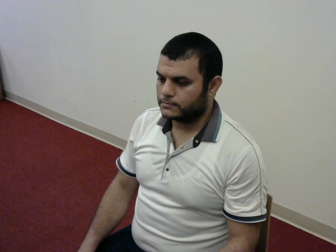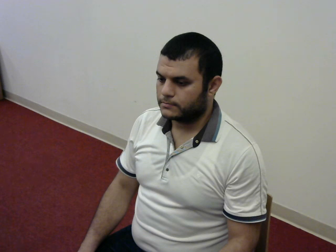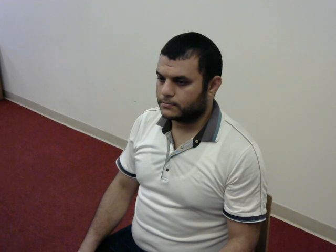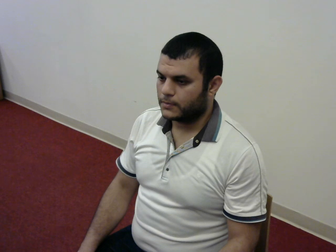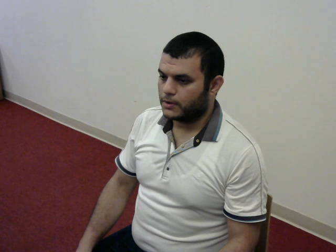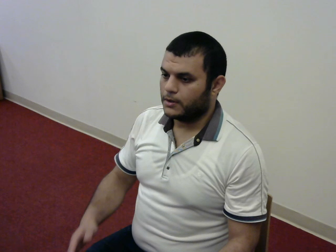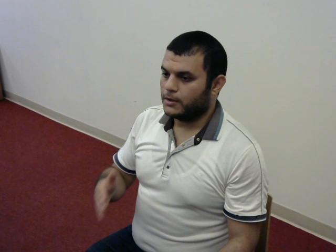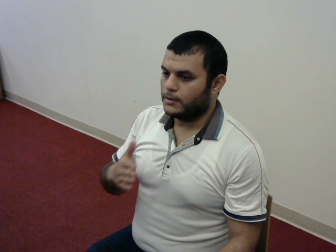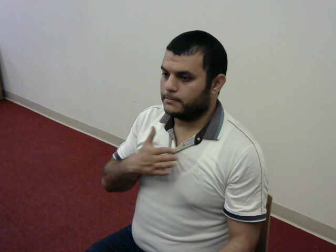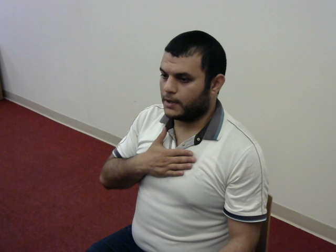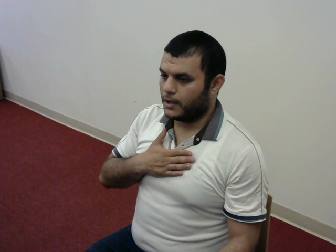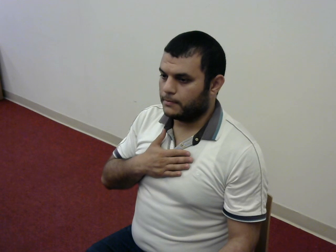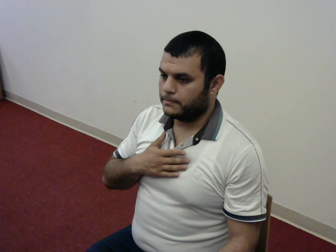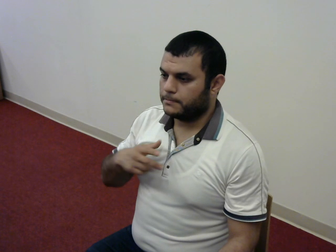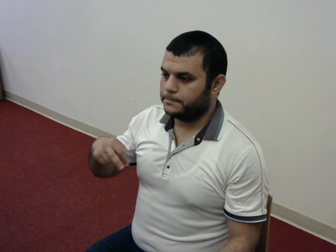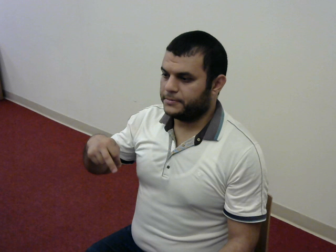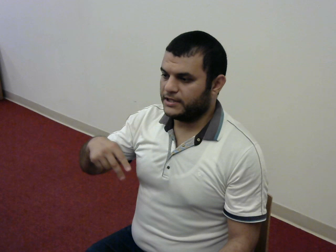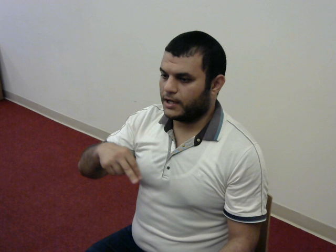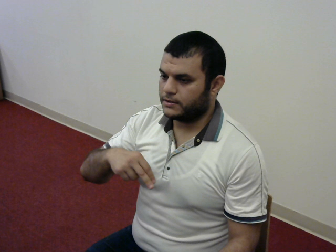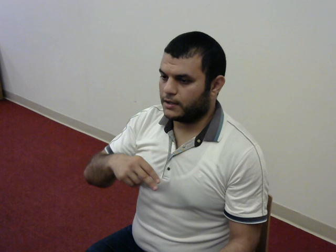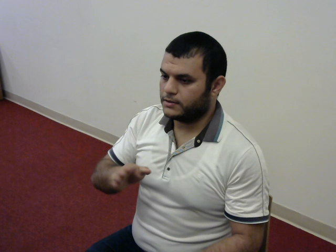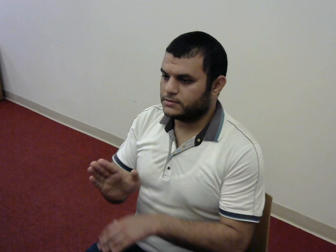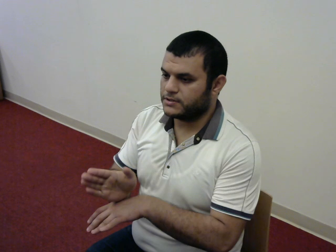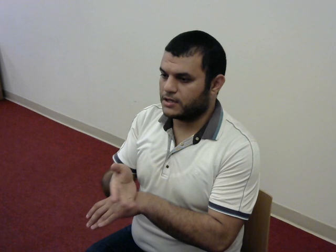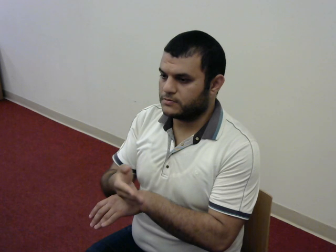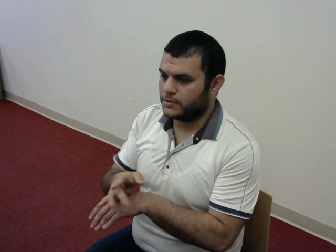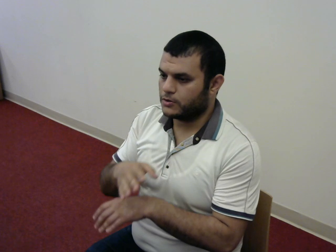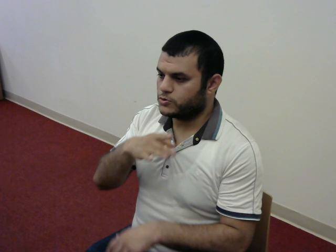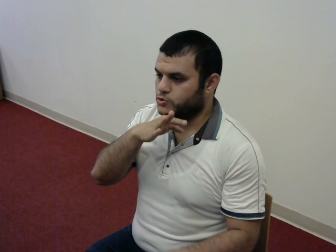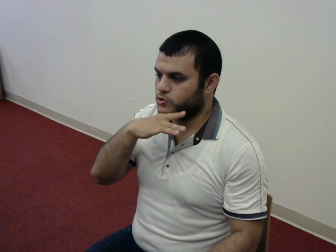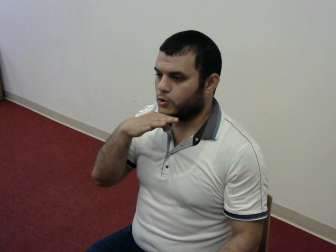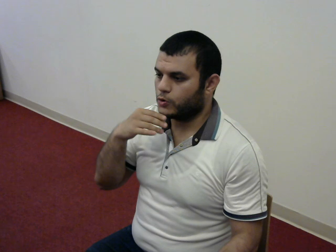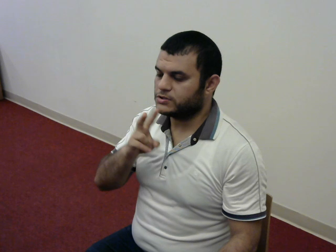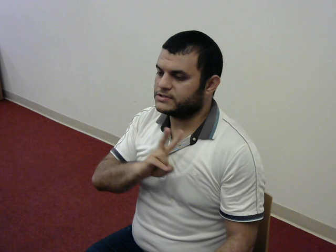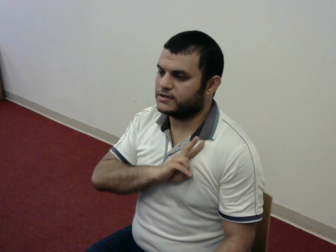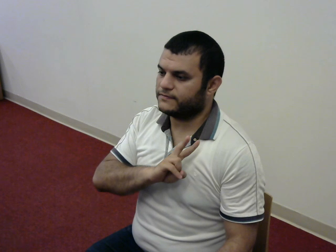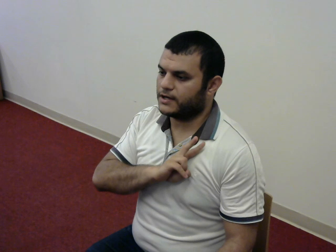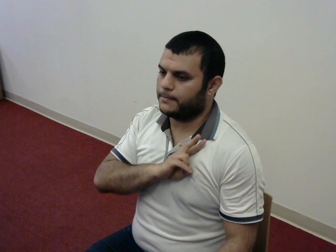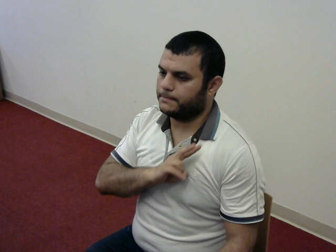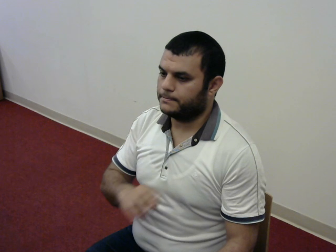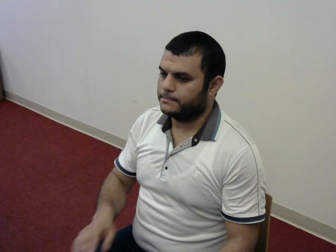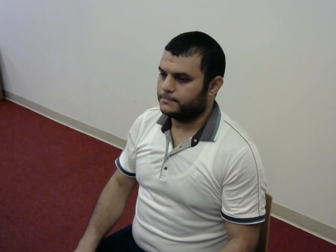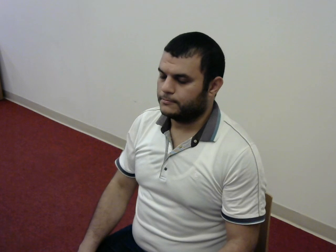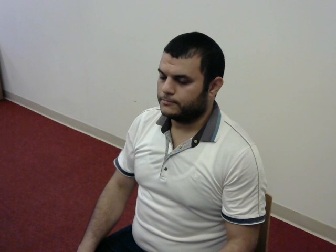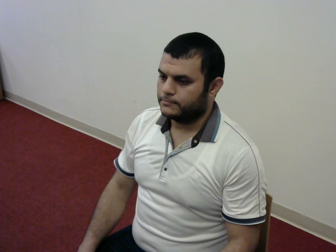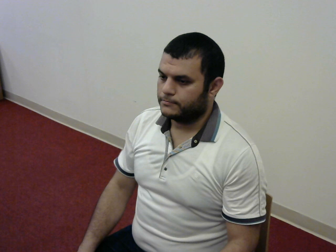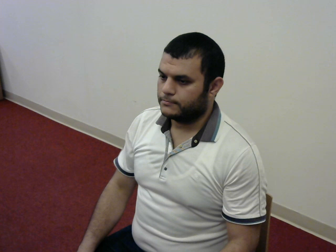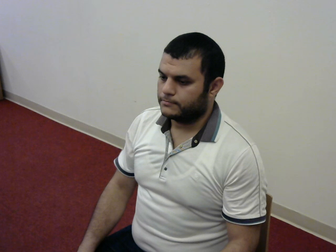Mən piyada gəzməyi çox sevirəm